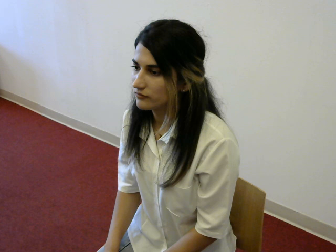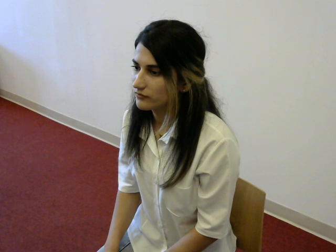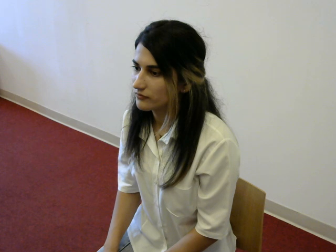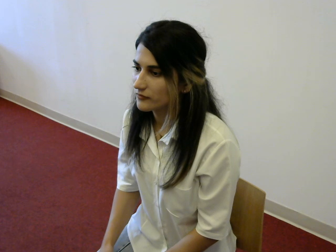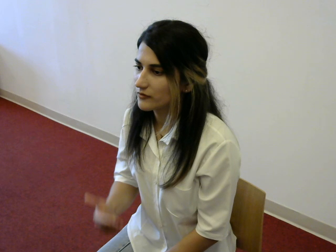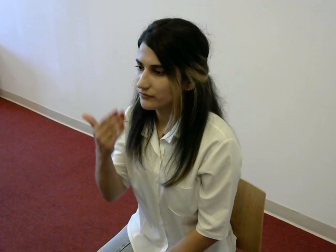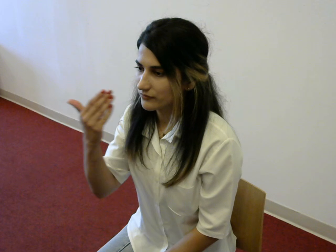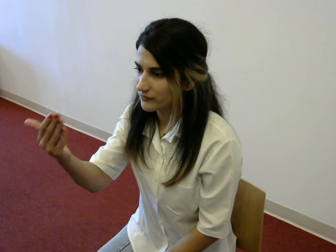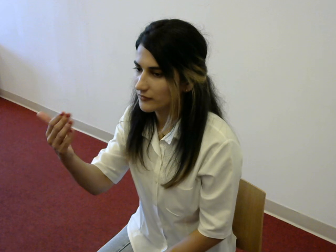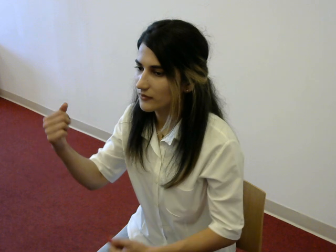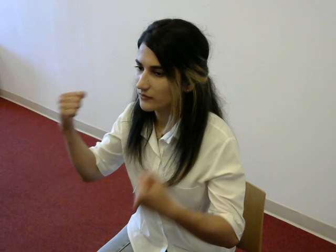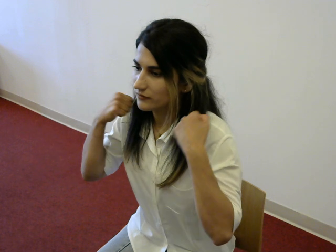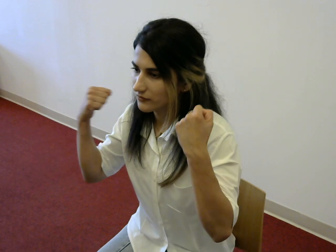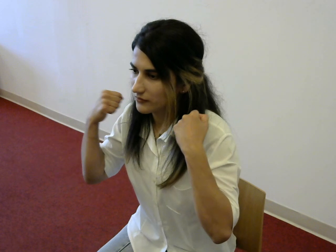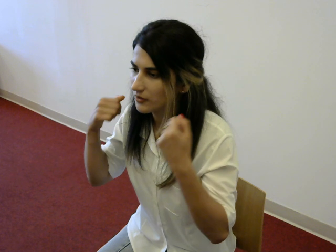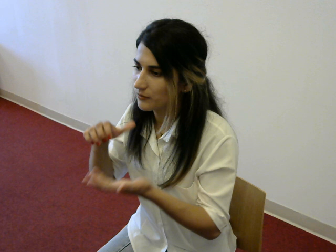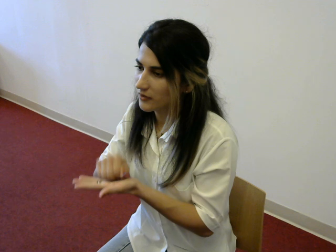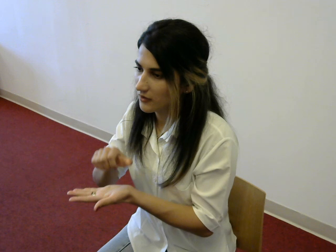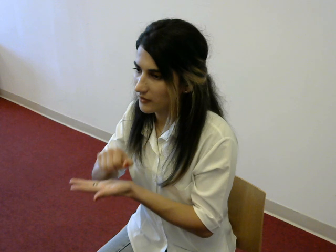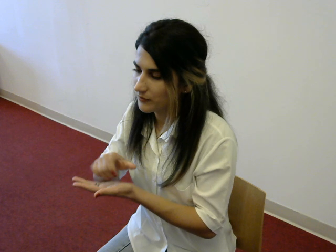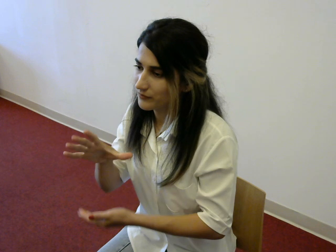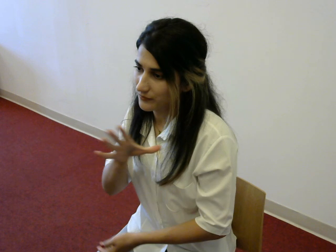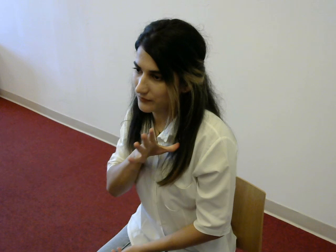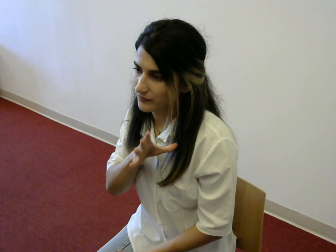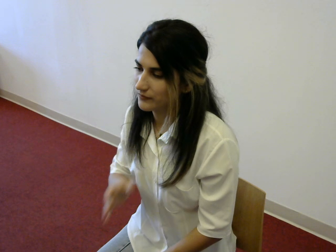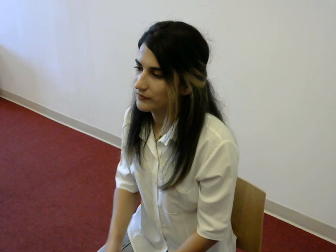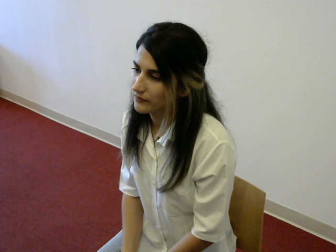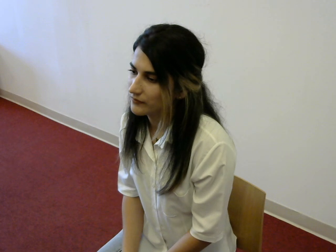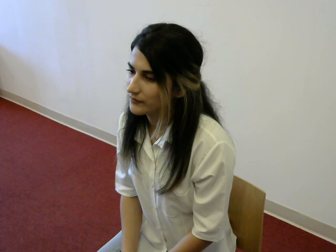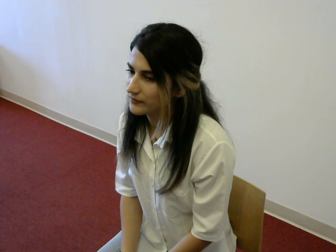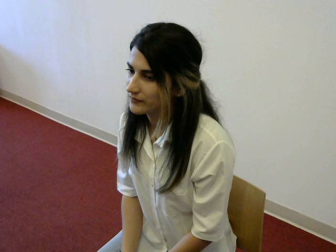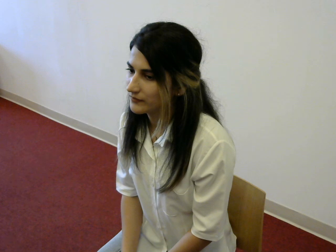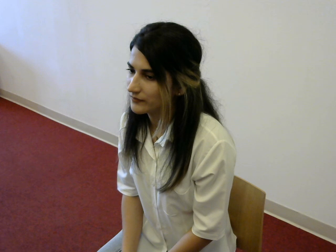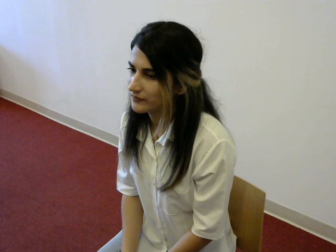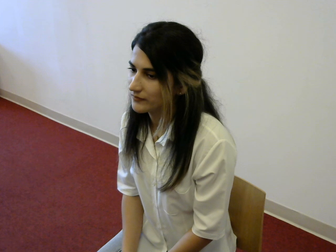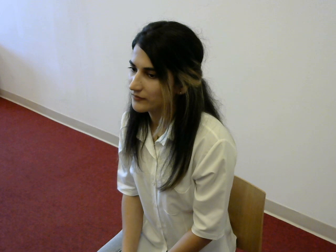Siz idmanla məşğul olursunuzmu?